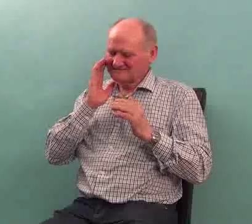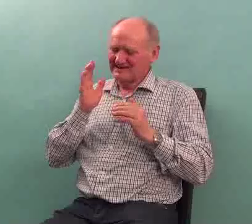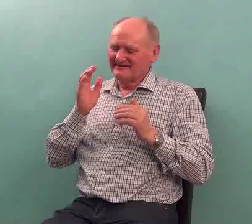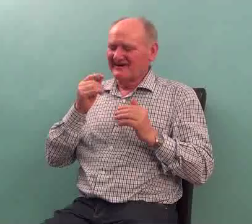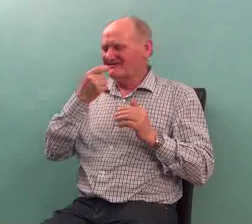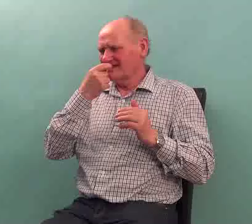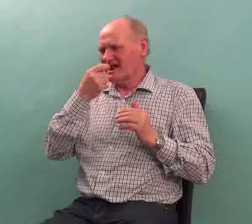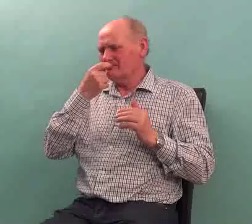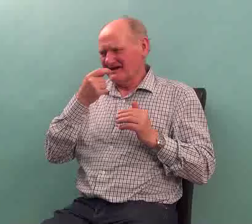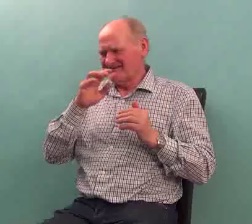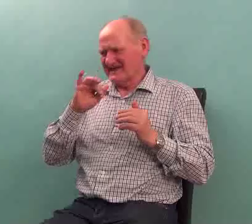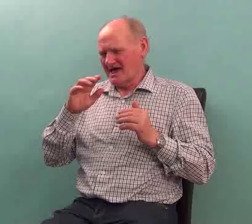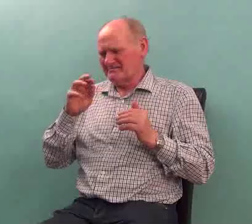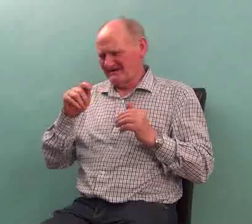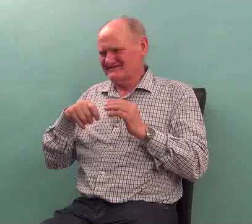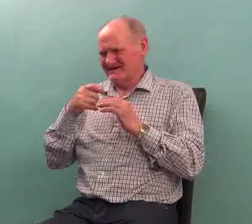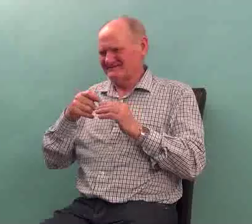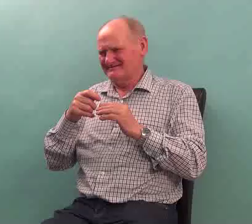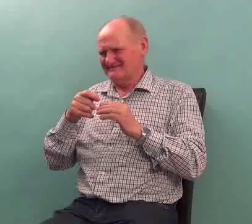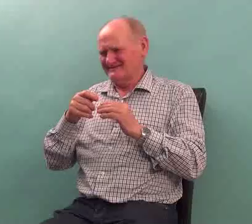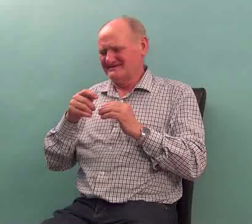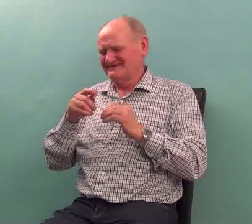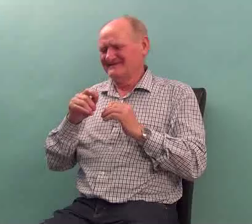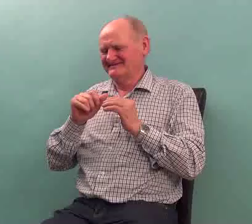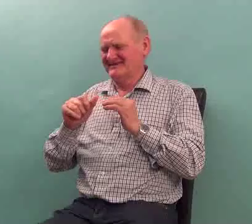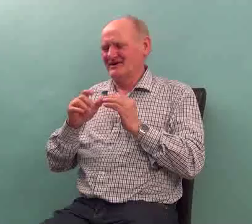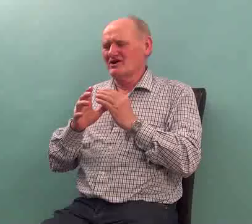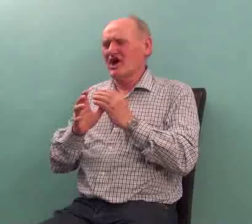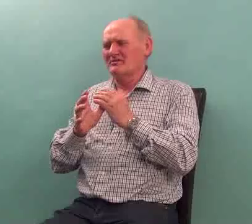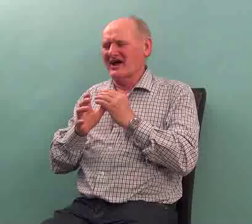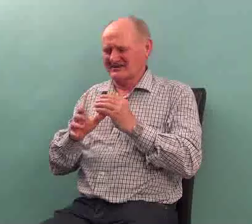Charlie Chaplin na filmie. To komedia.